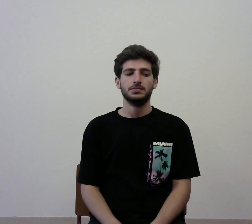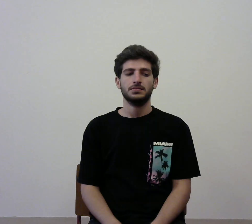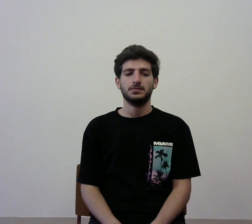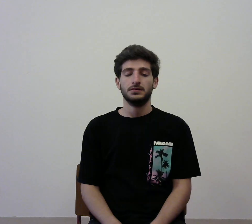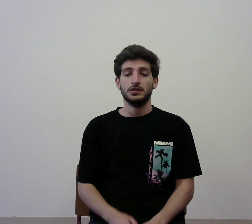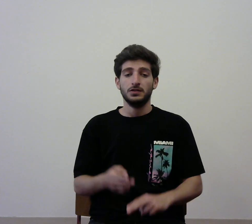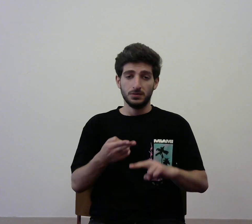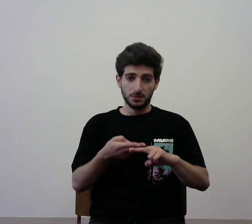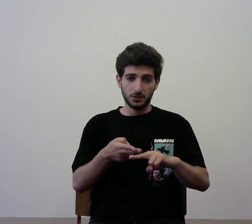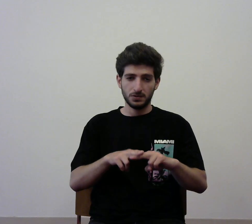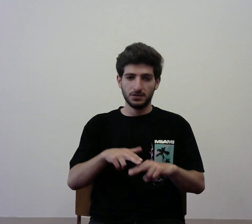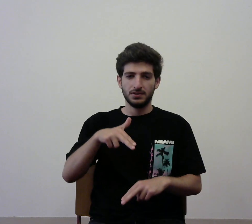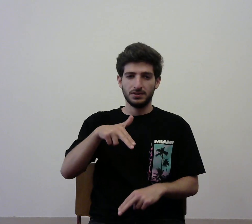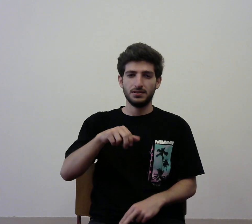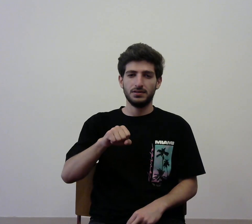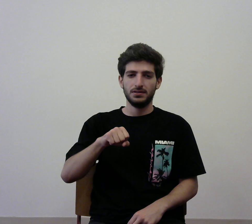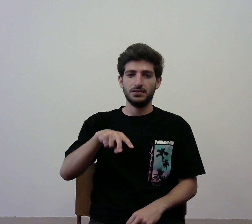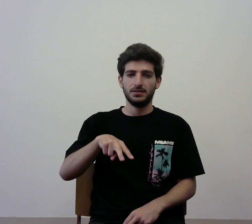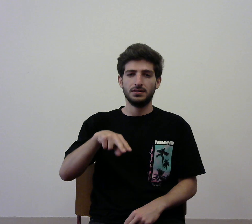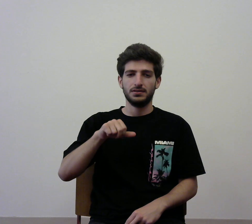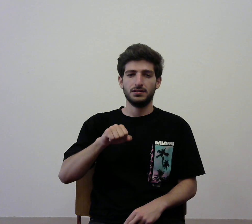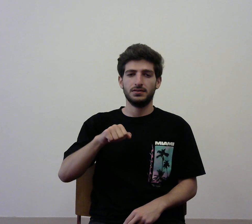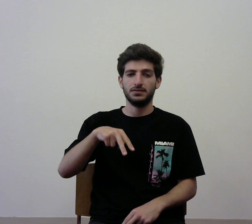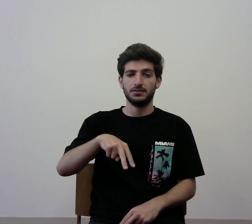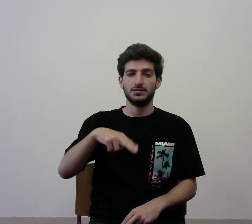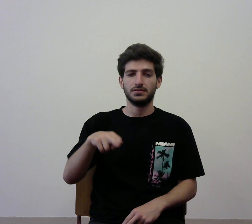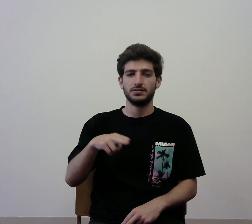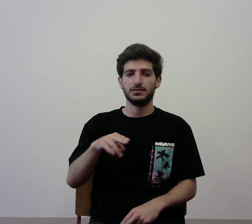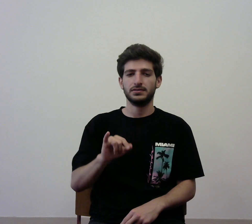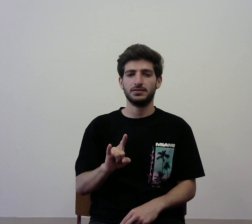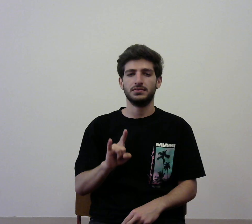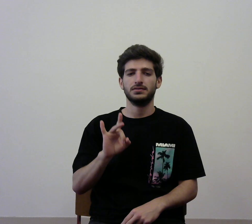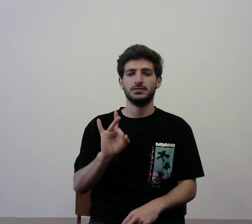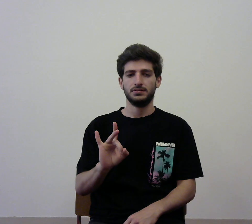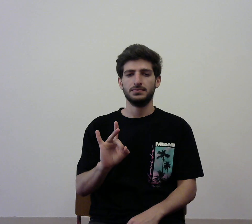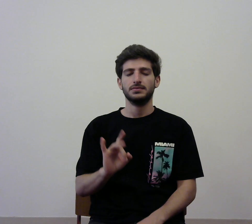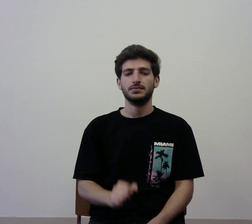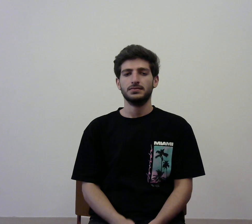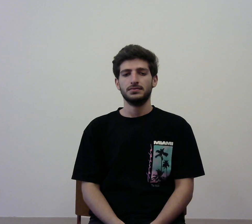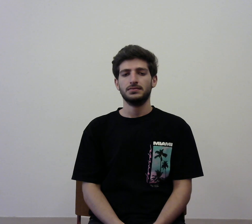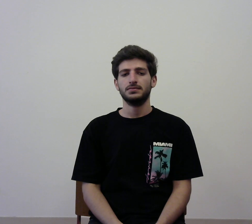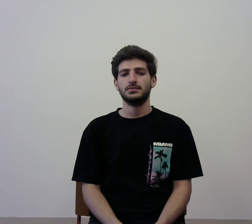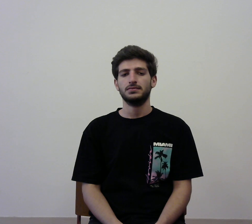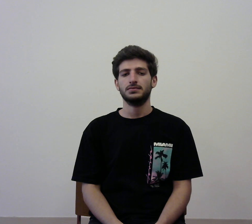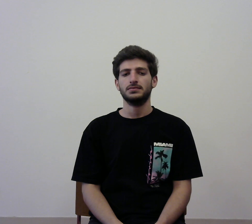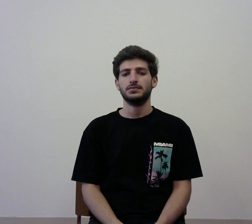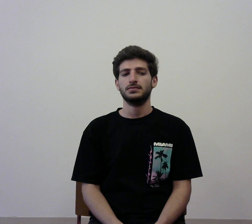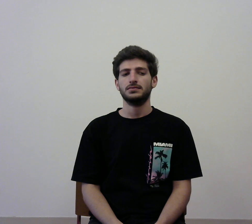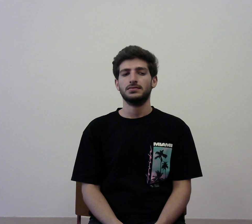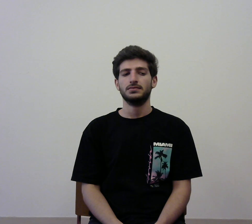Bu halaldır?